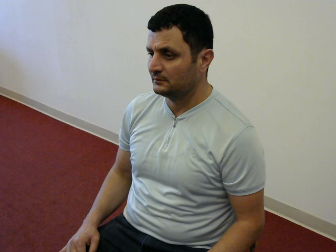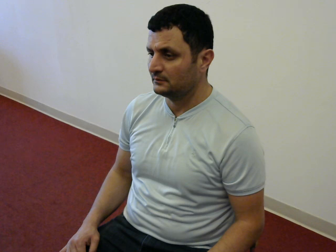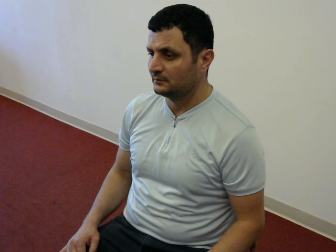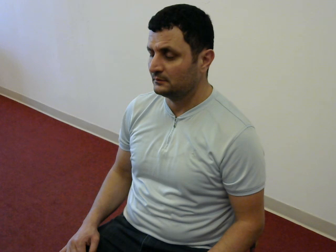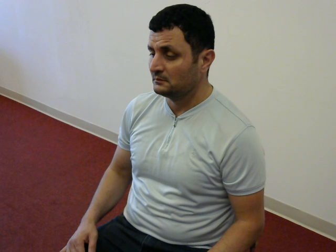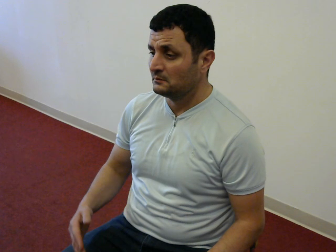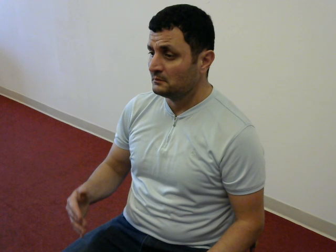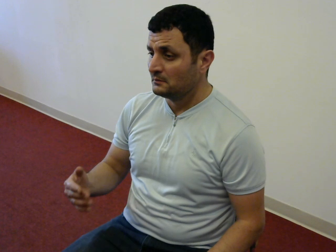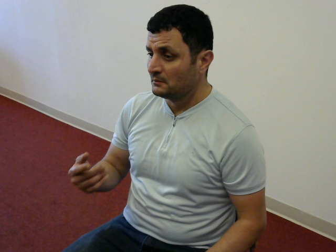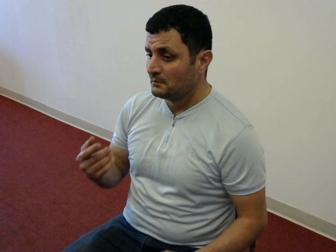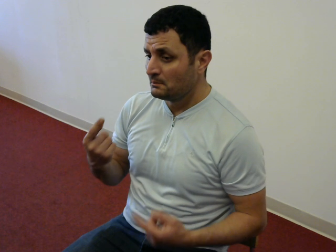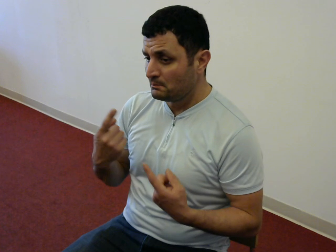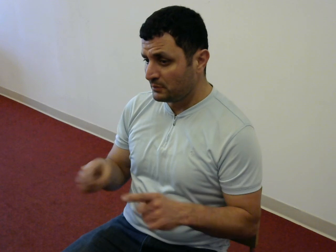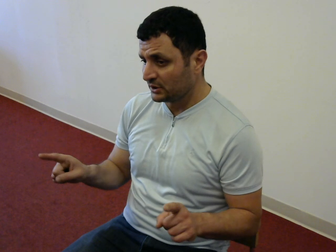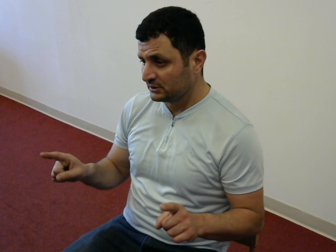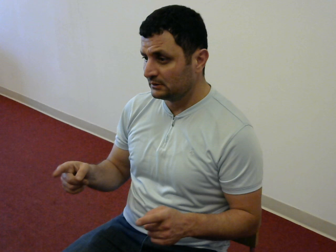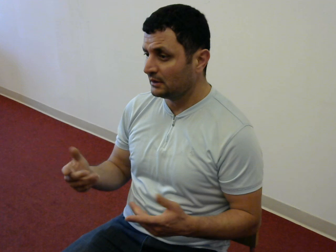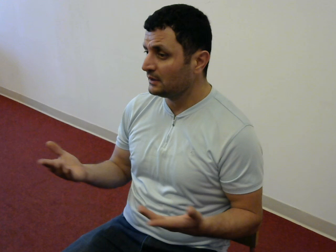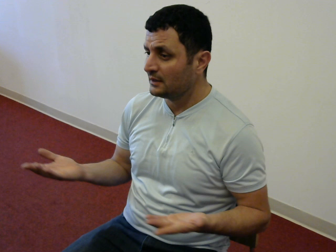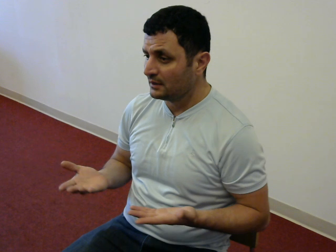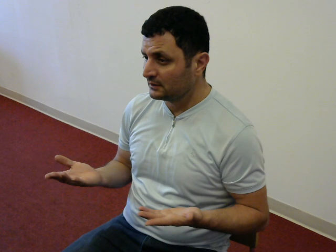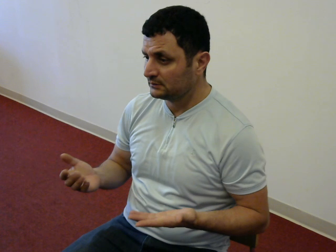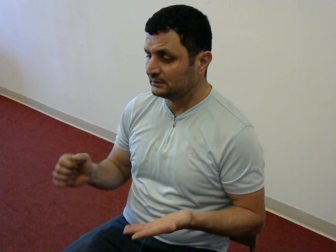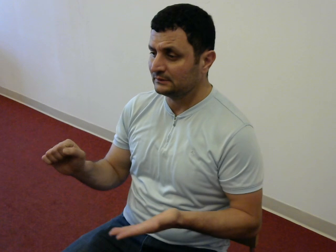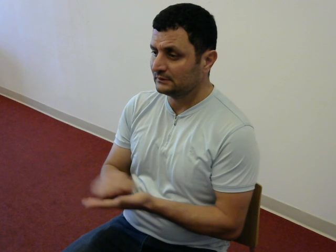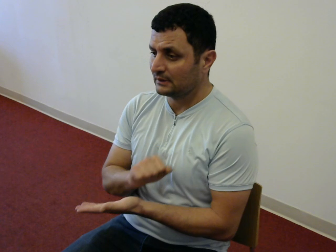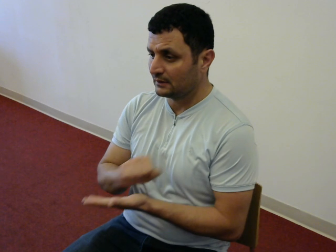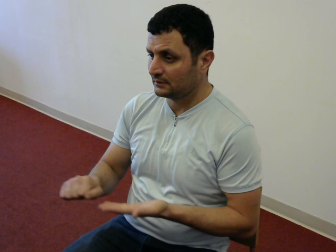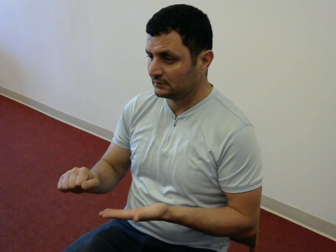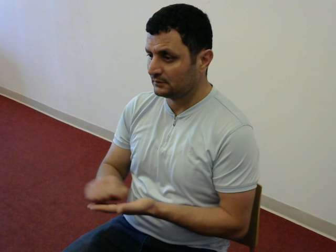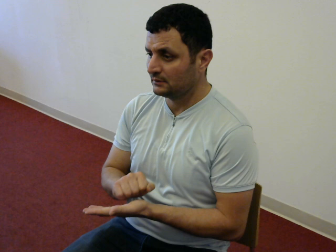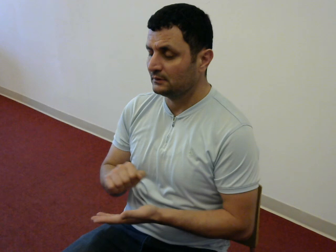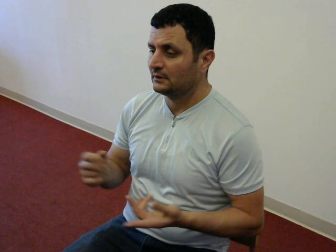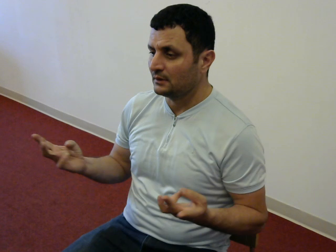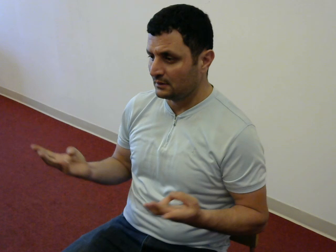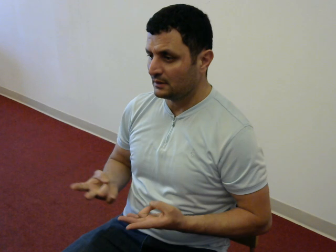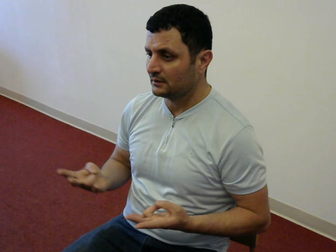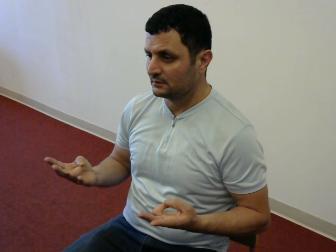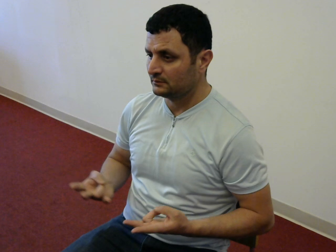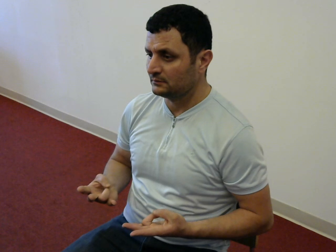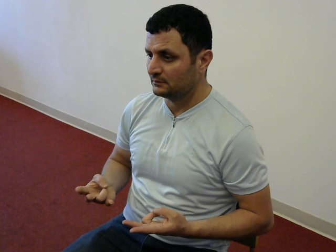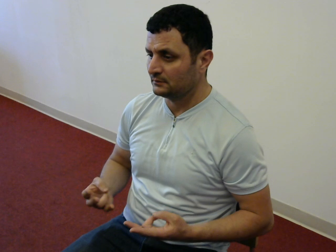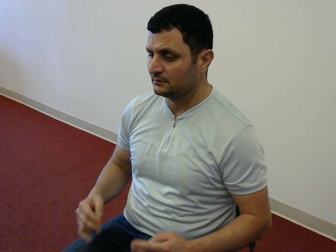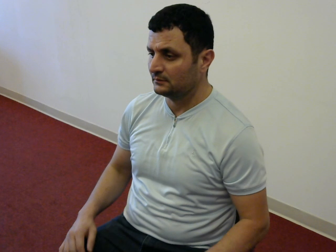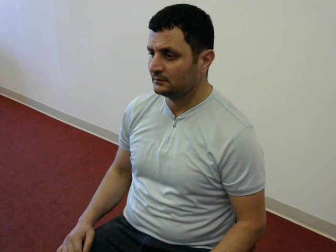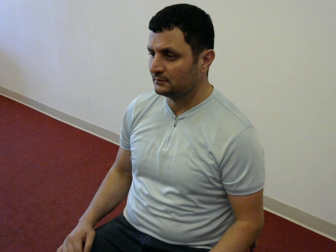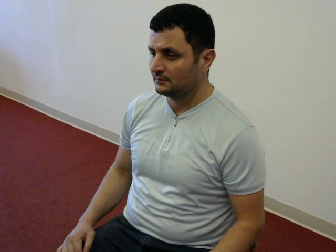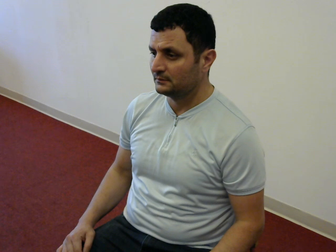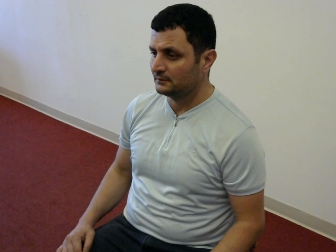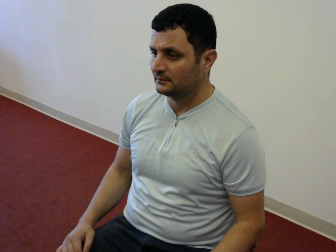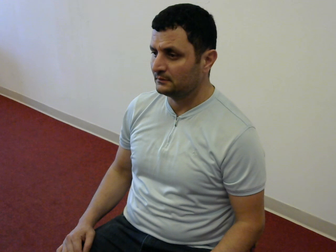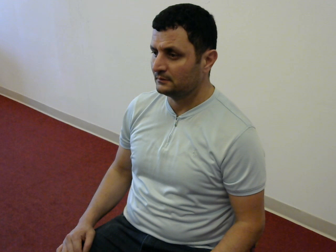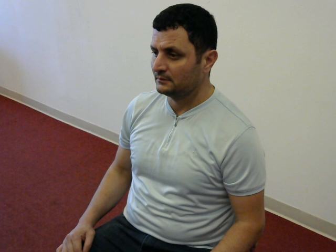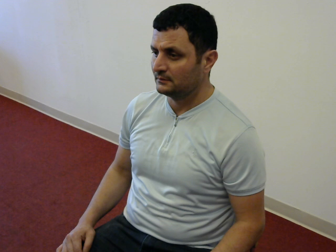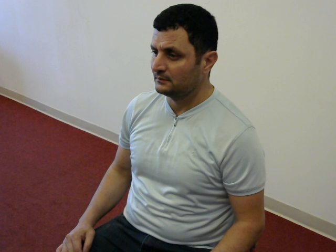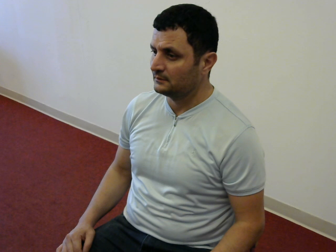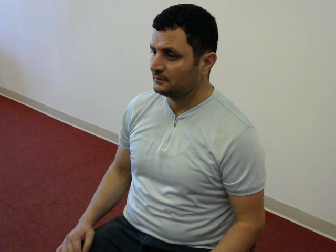Başqa hansı sənədlər lazımdır?